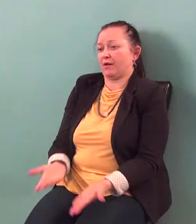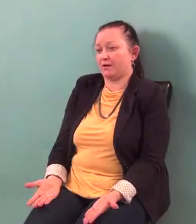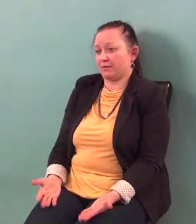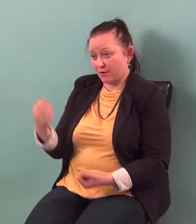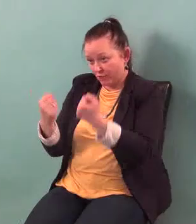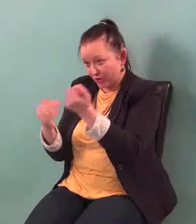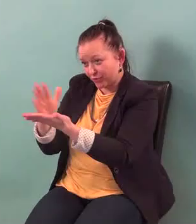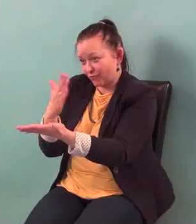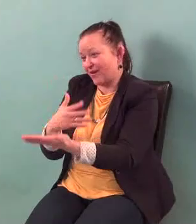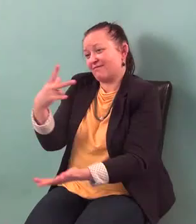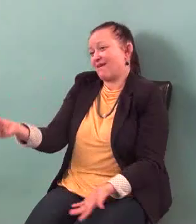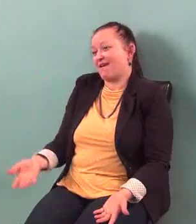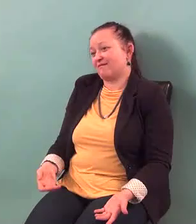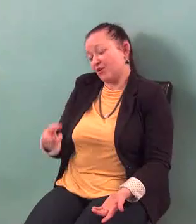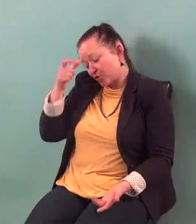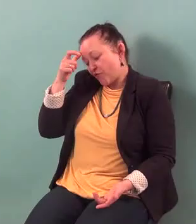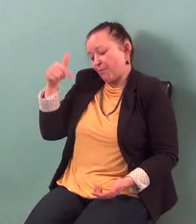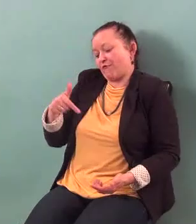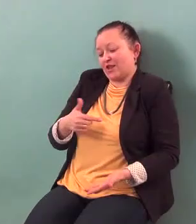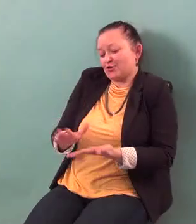Samochód sam się nie posprząta, człowiek powinien sprzątać.